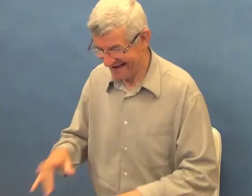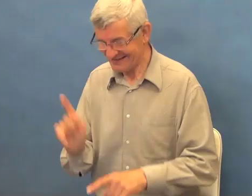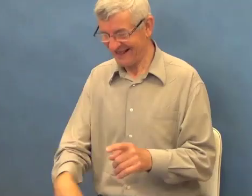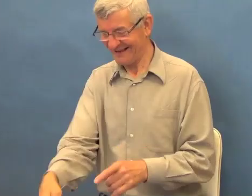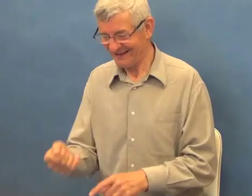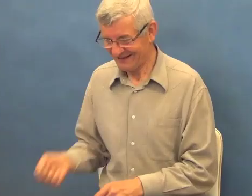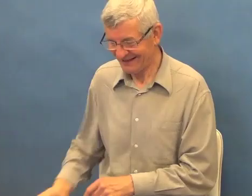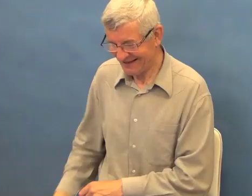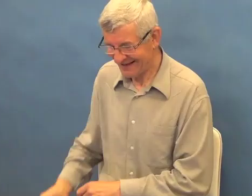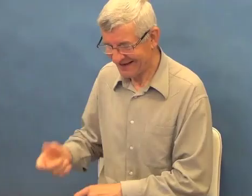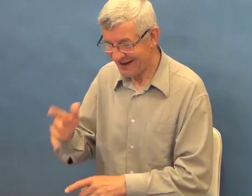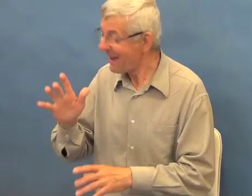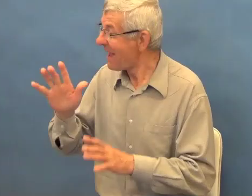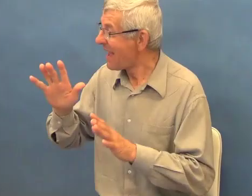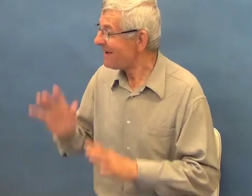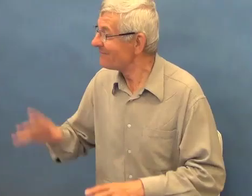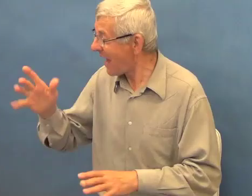Źle piłuje.